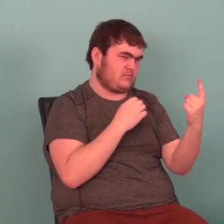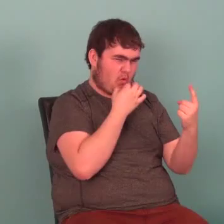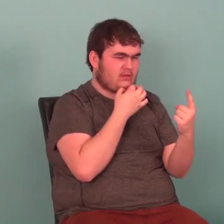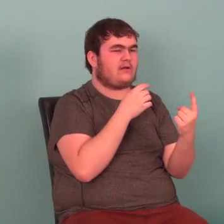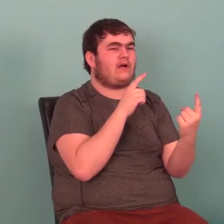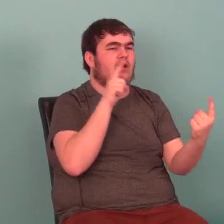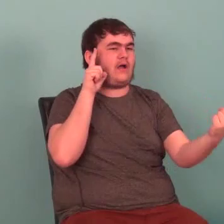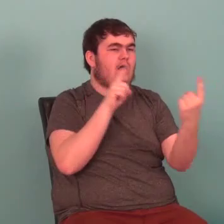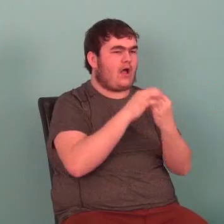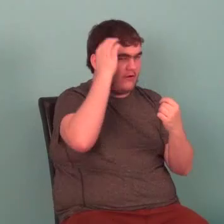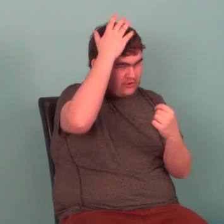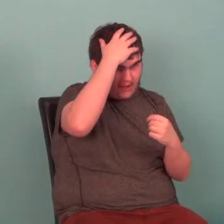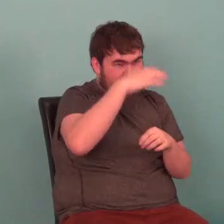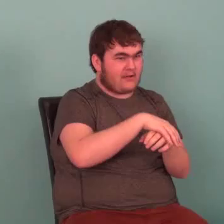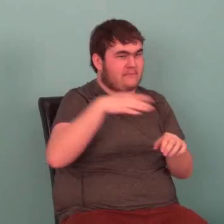Mijają się, a chłopcu spada czapka z głowy.